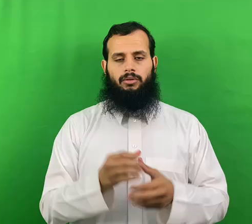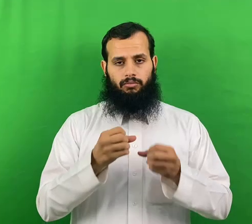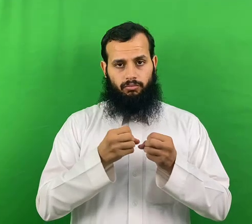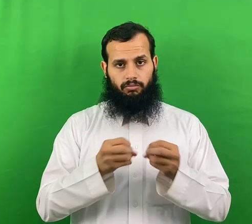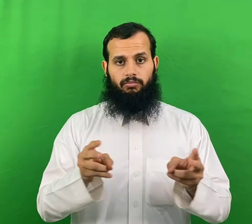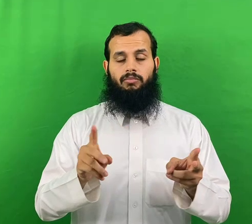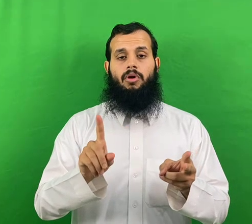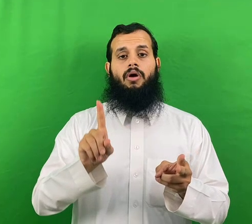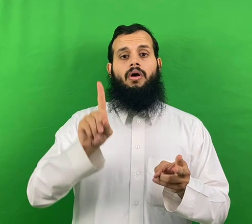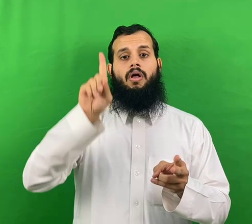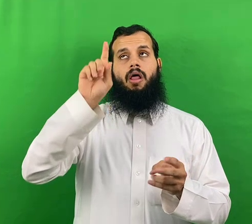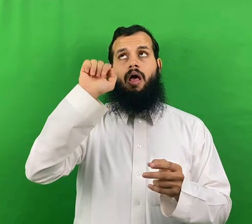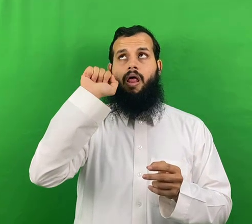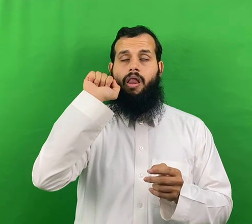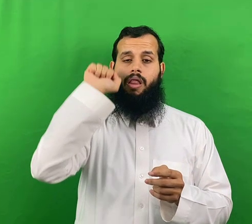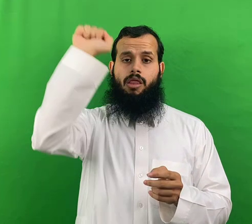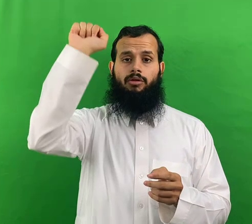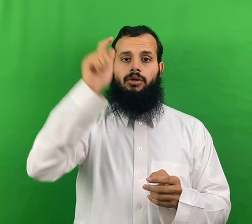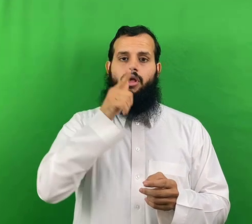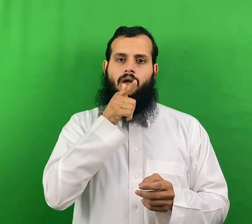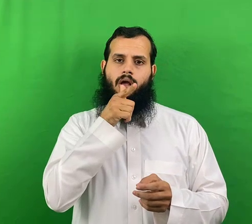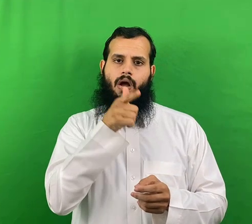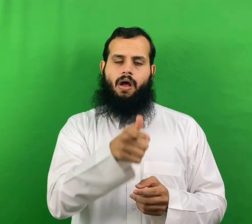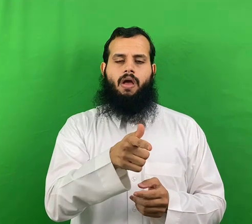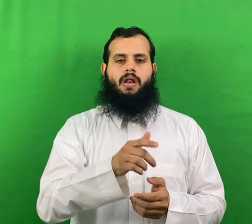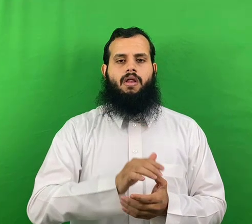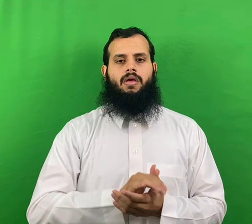ابتدأ فيه بنفسه فقال